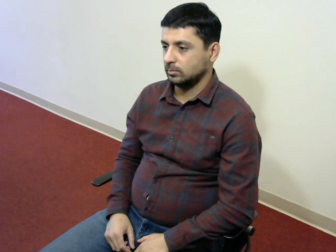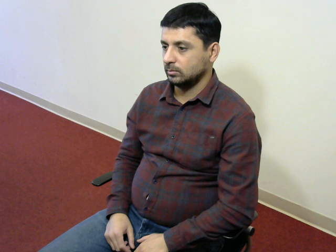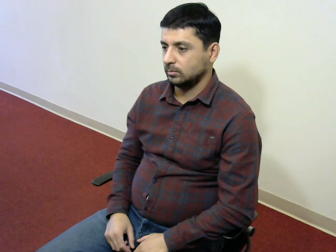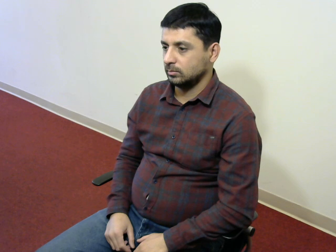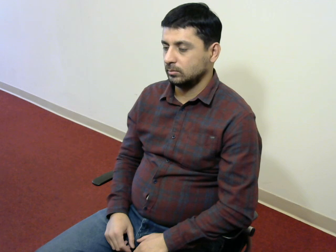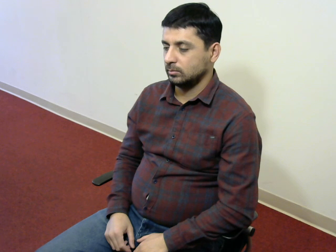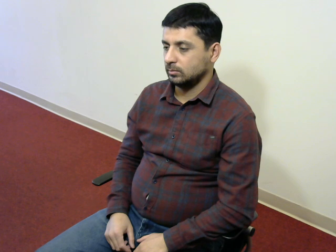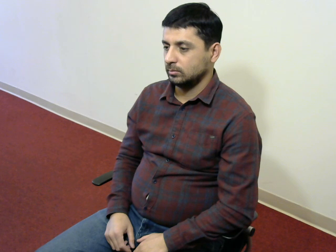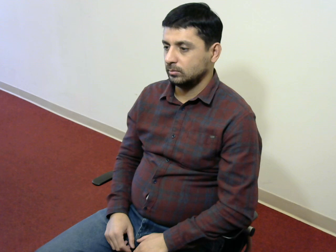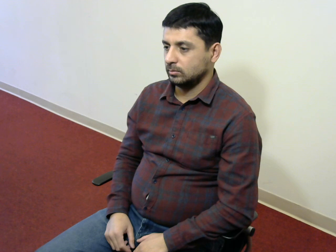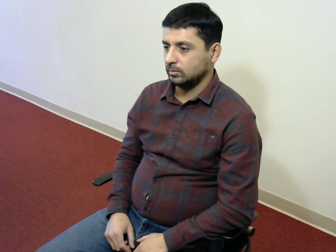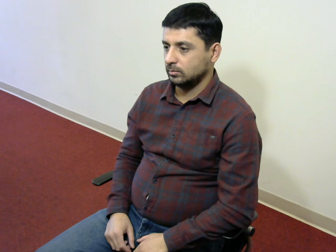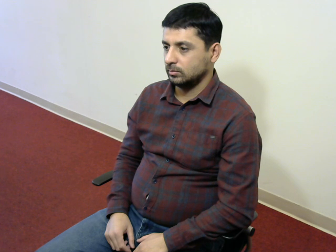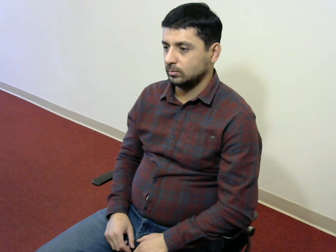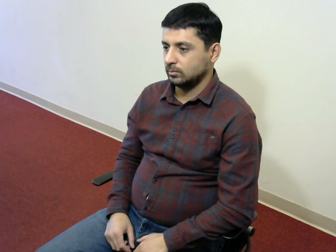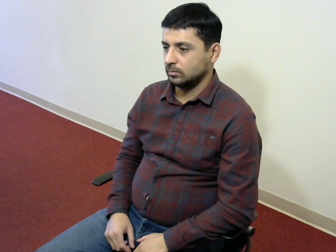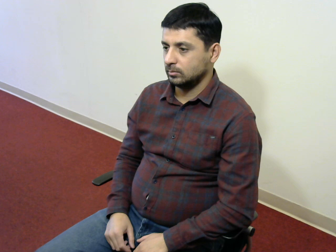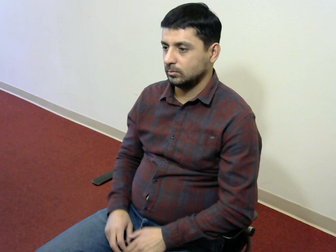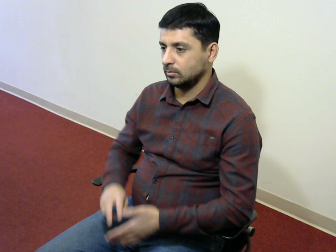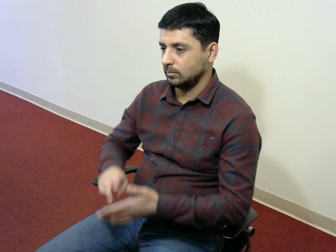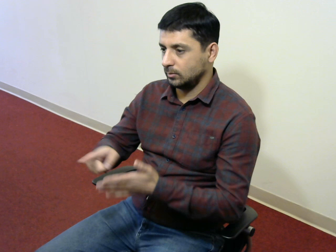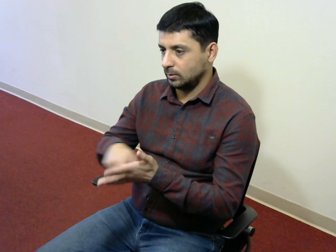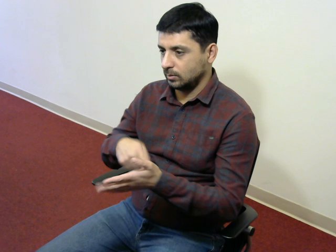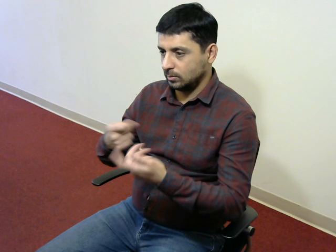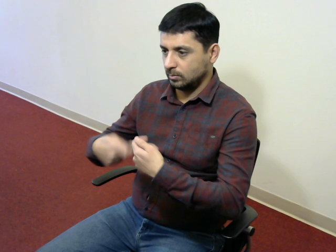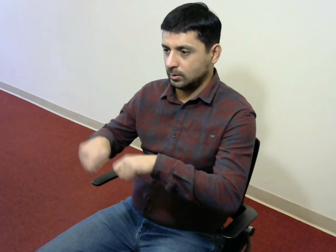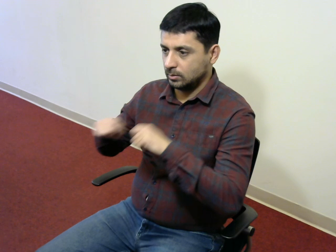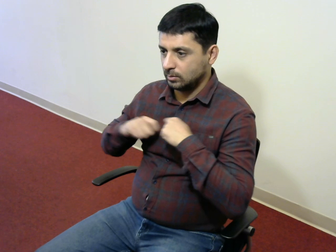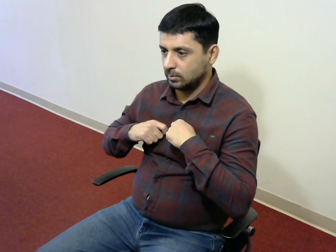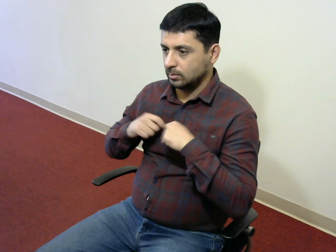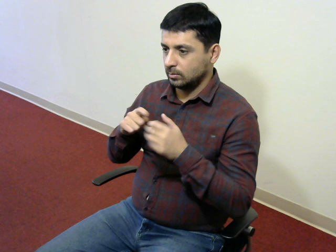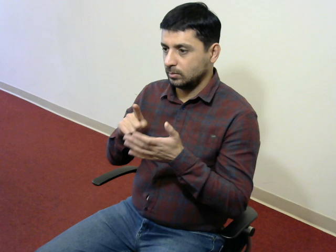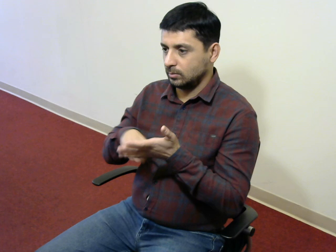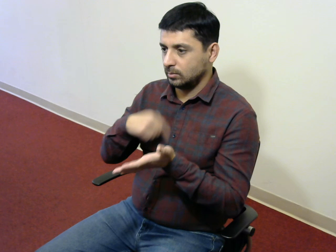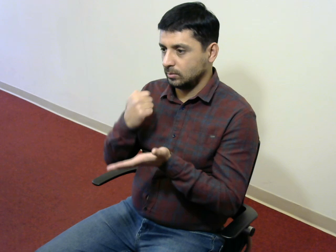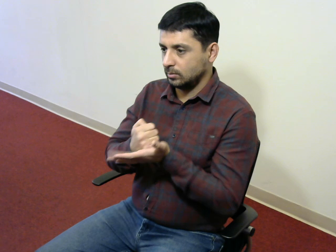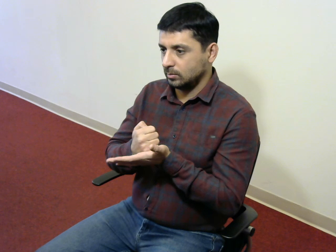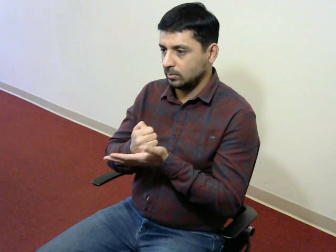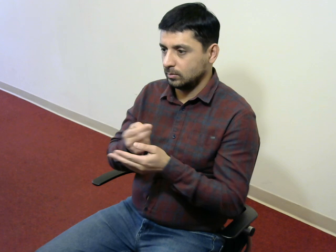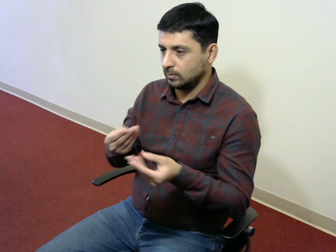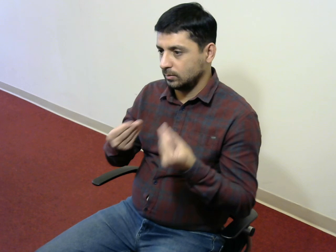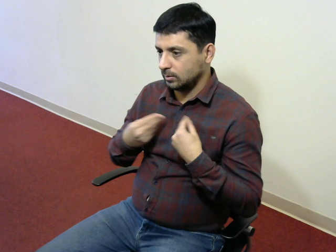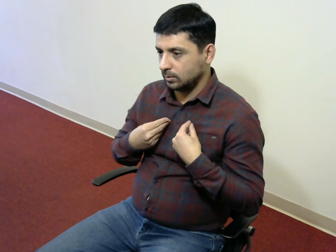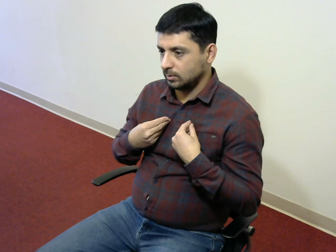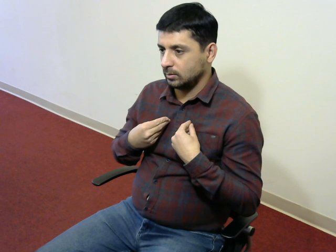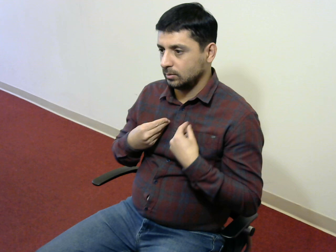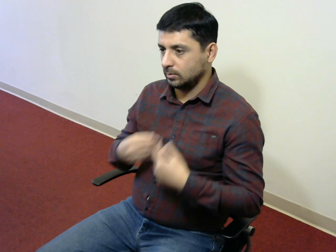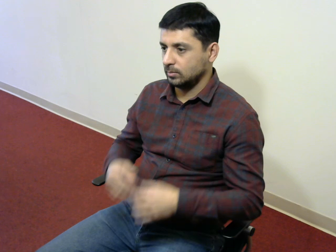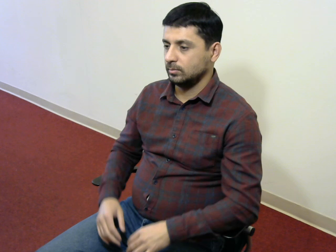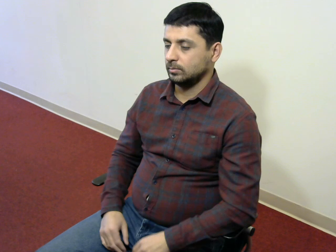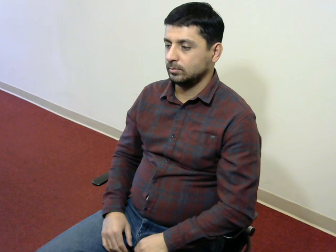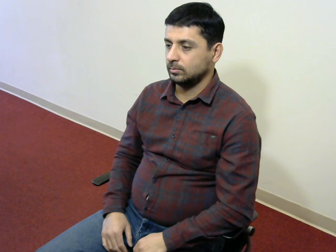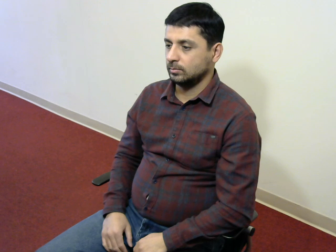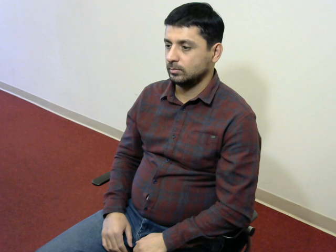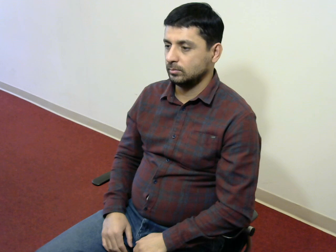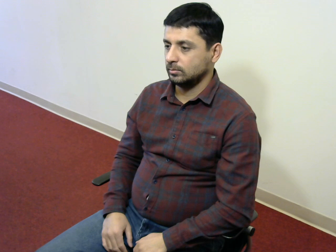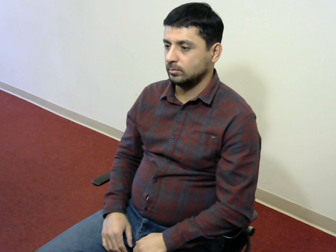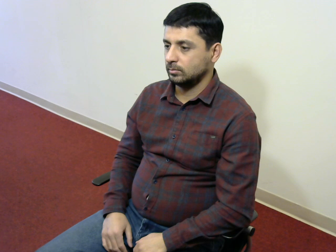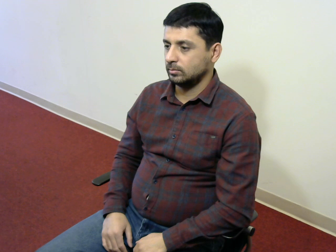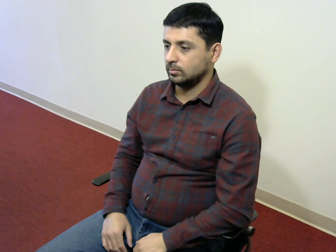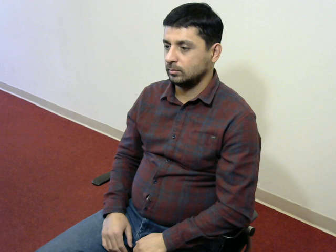Etibarnamə notariusda verilir